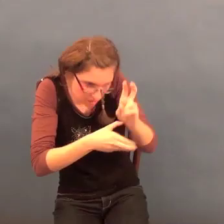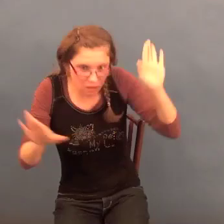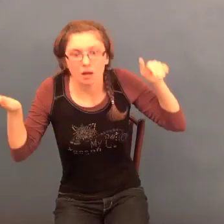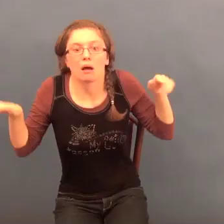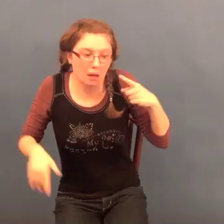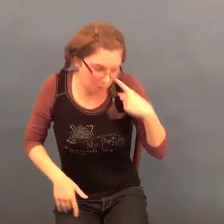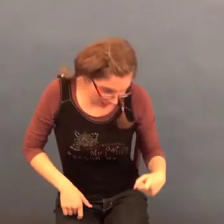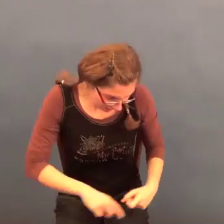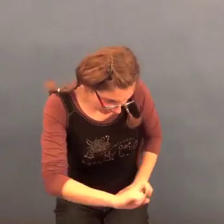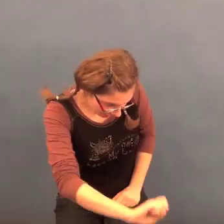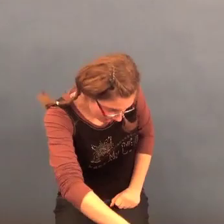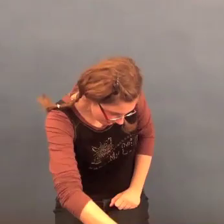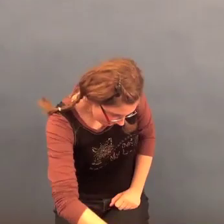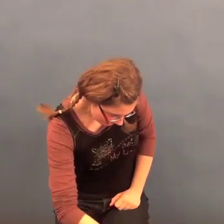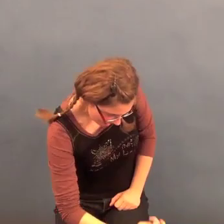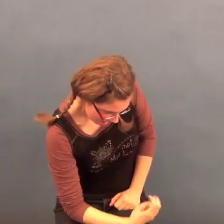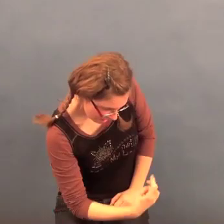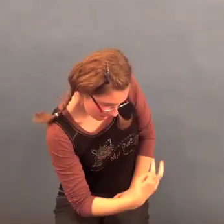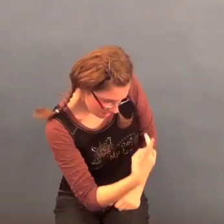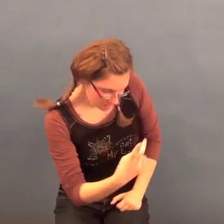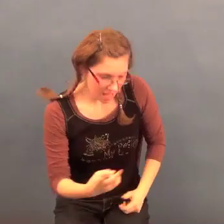Ptak zauważa go, gdy ten wchodzi przez rynnę.